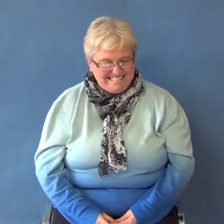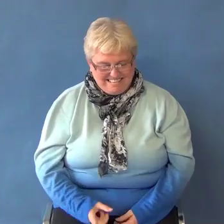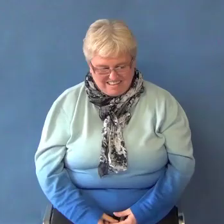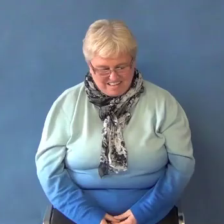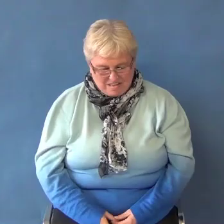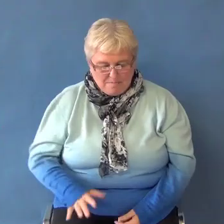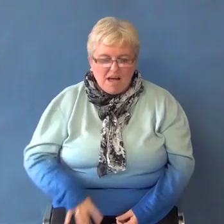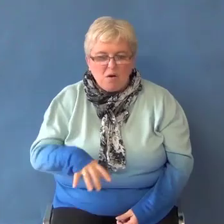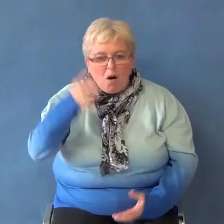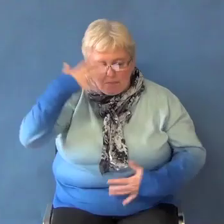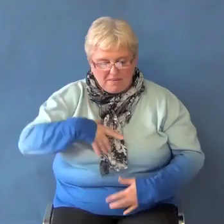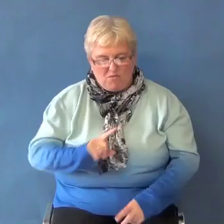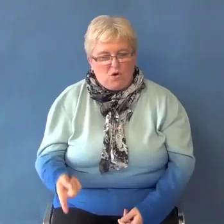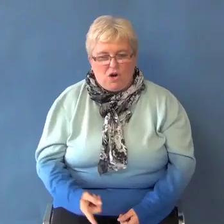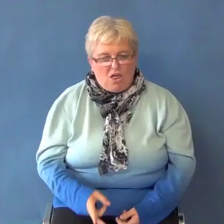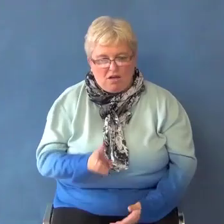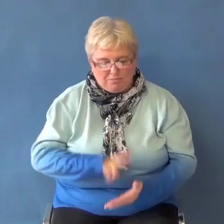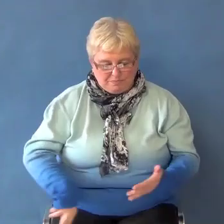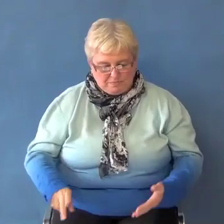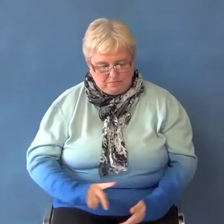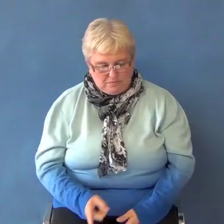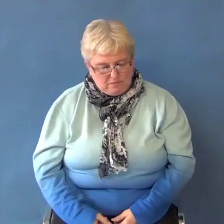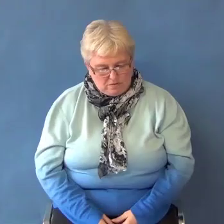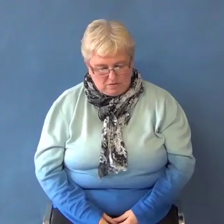Zakaz kąpieli psów, nie wolno.